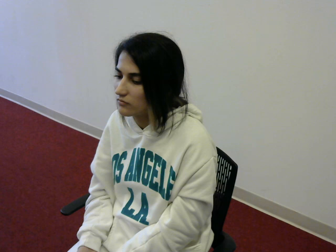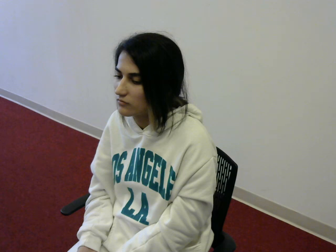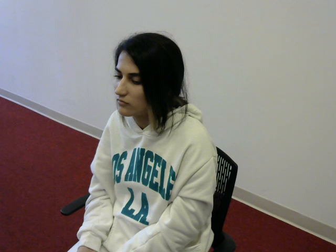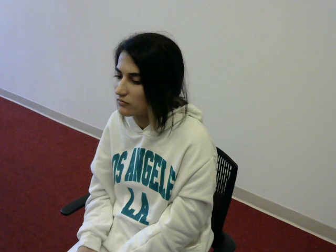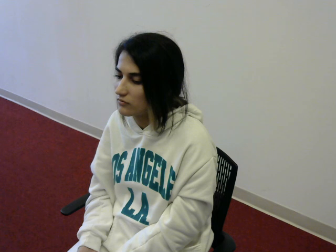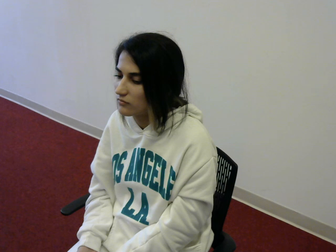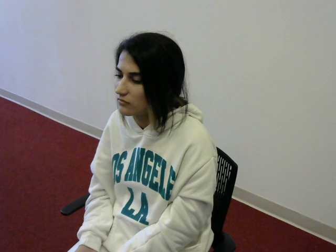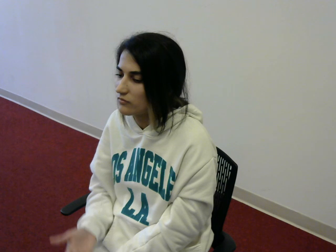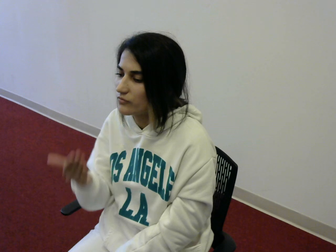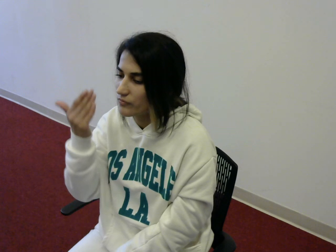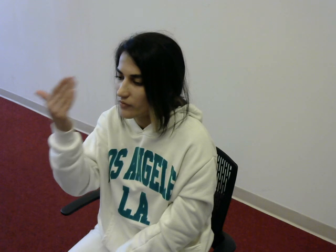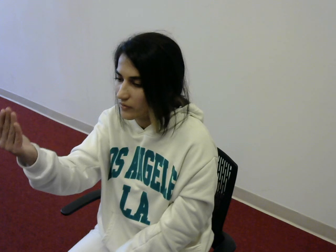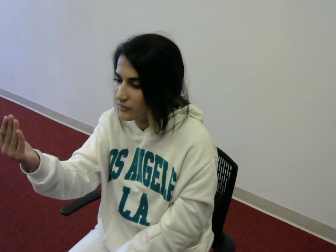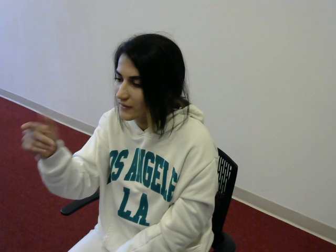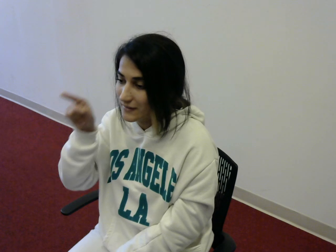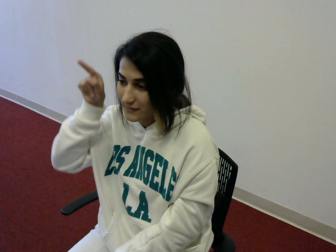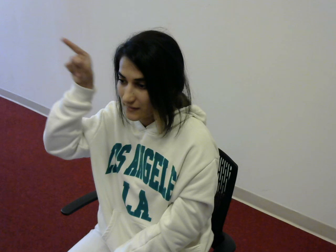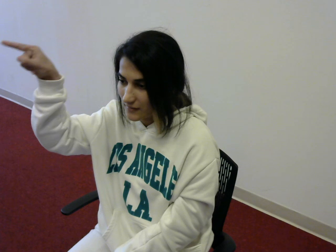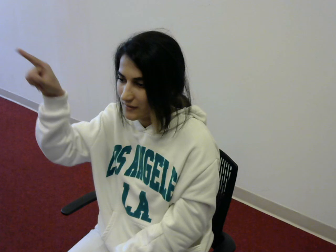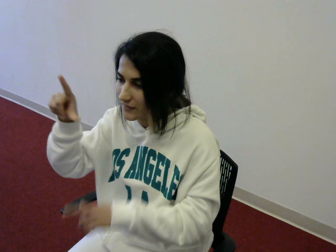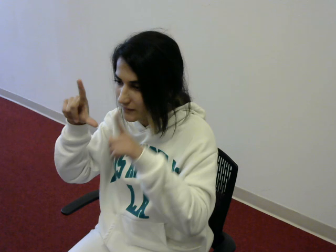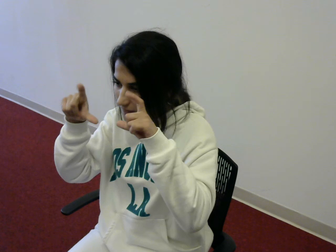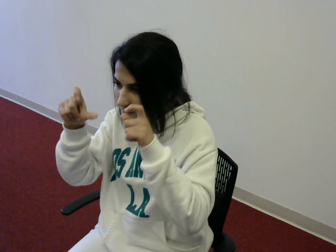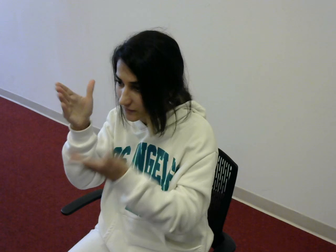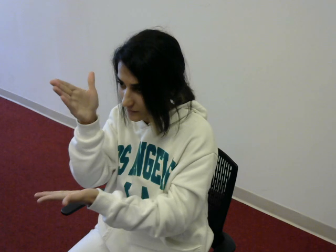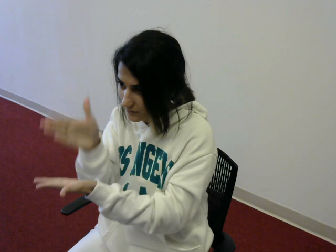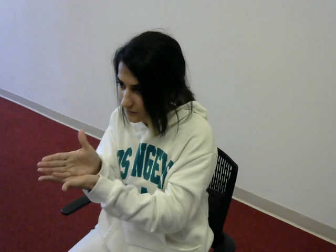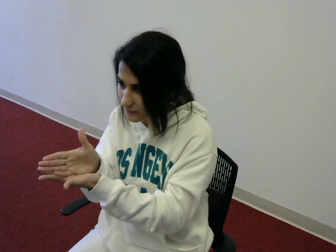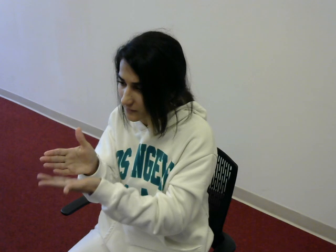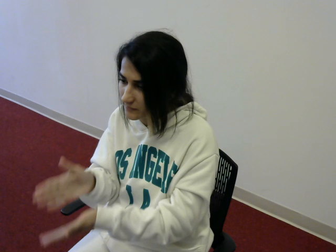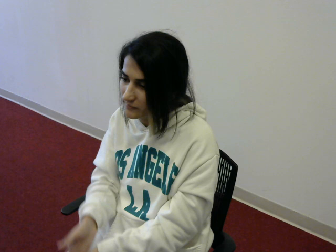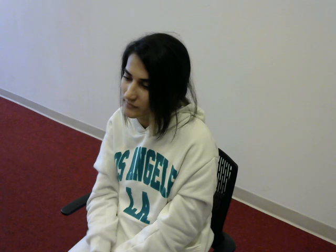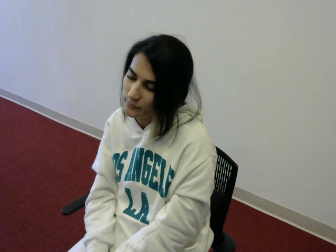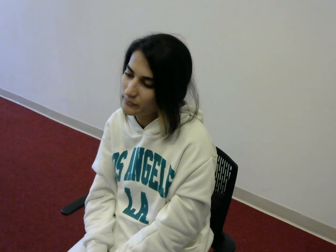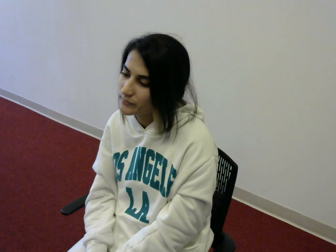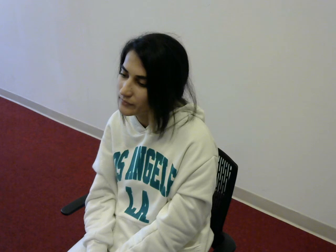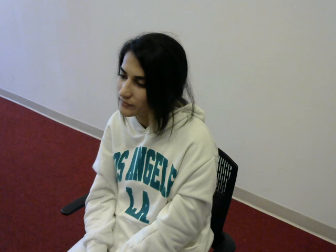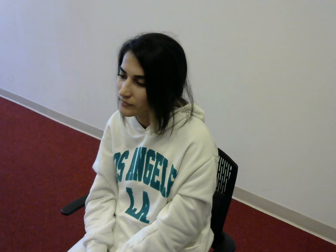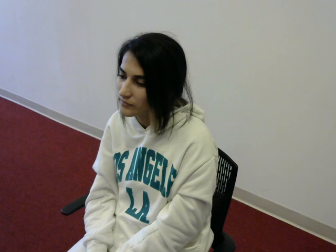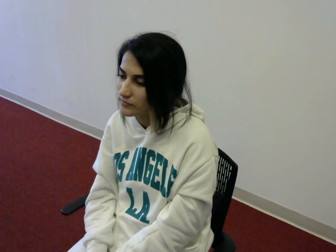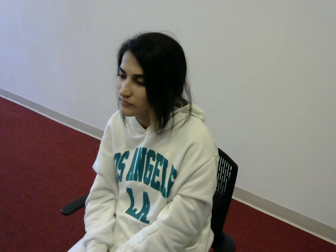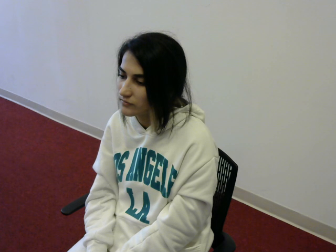Sizdə onun şəkli var?